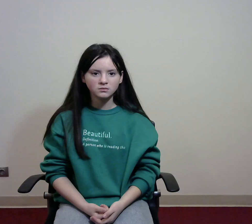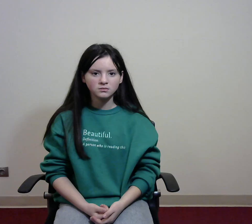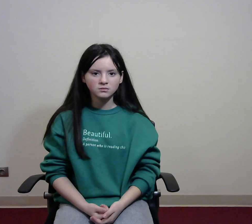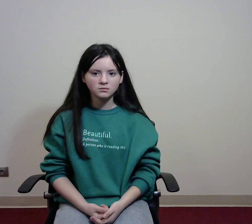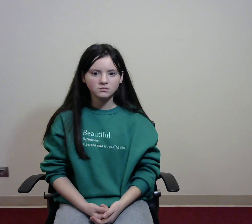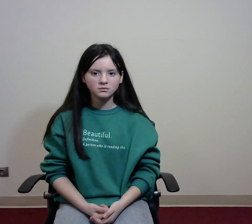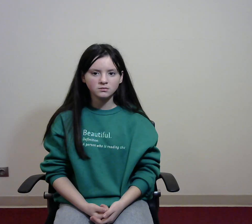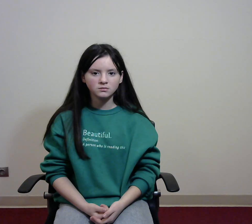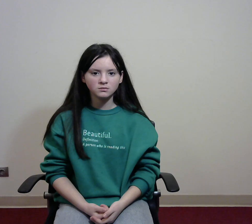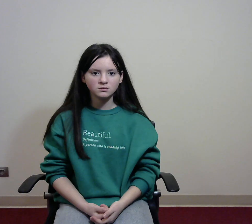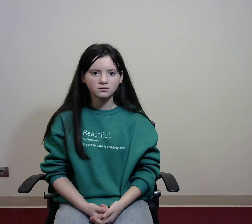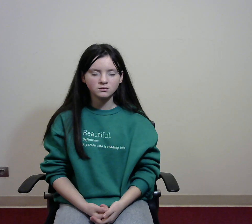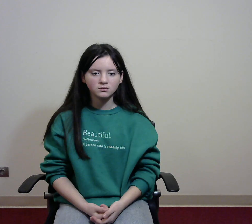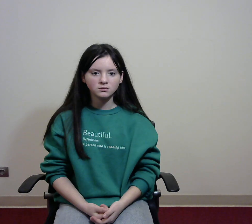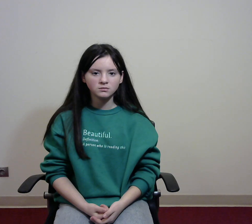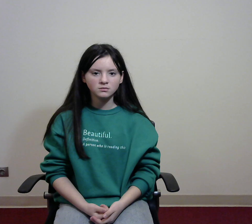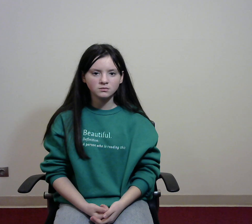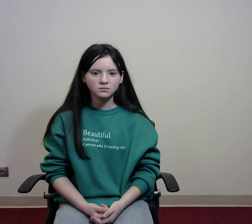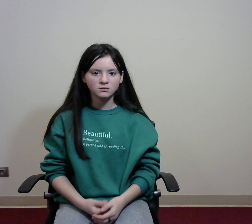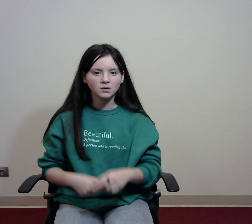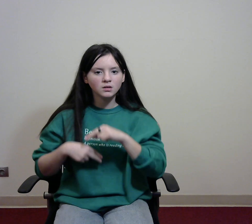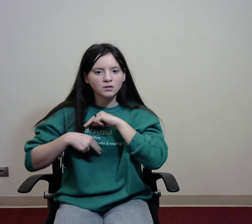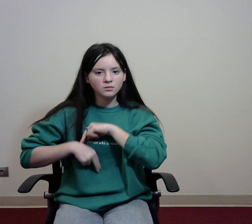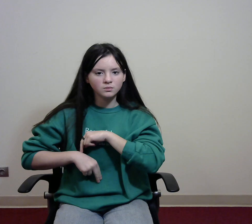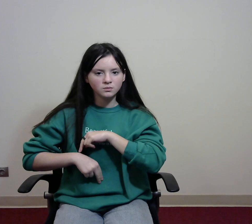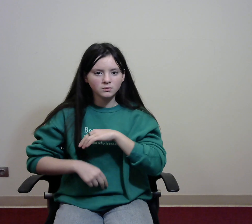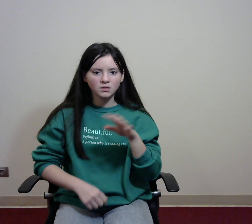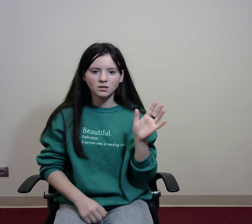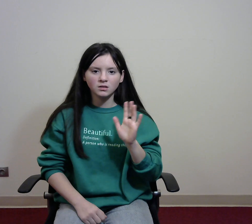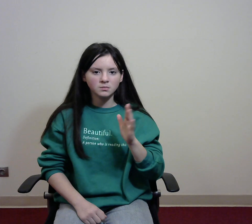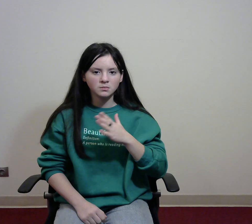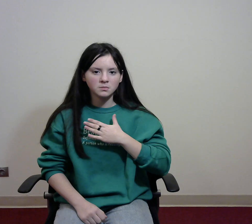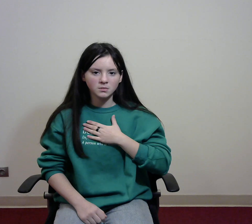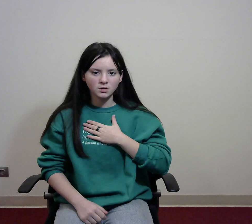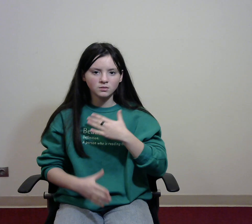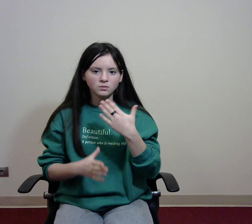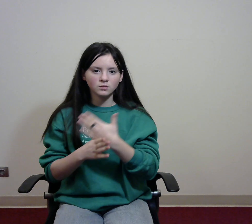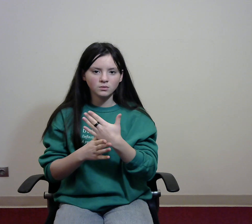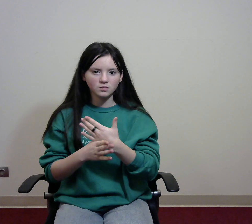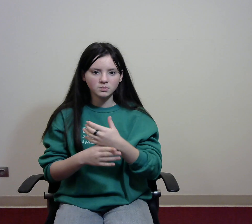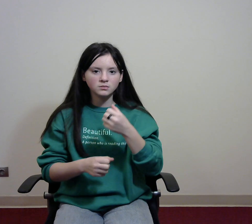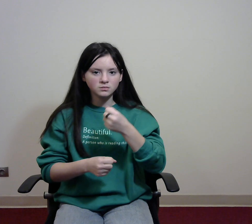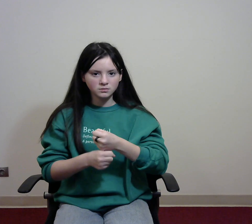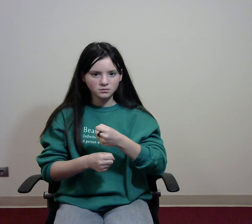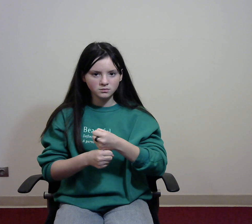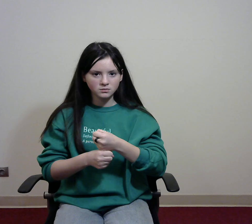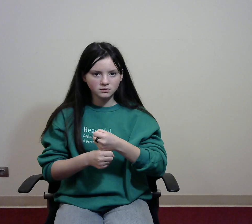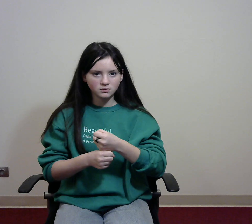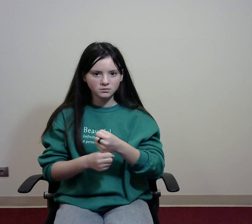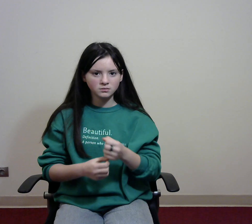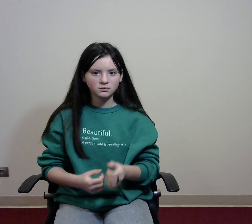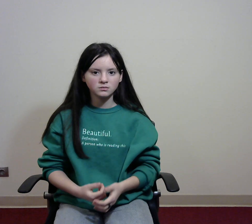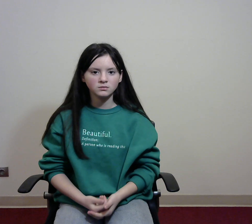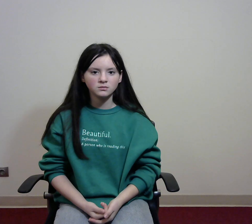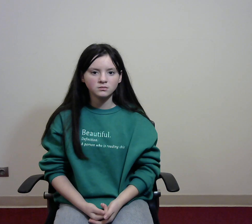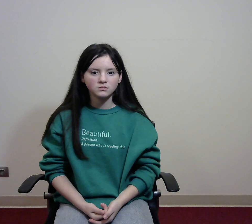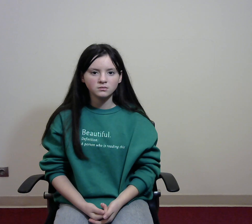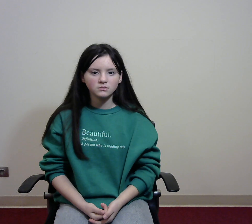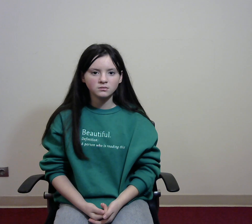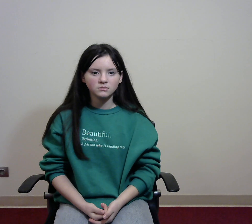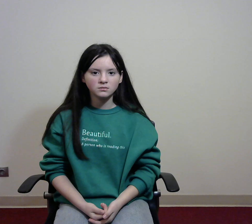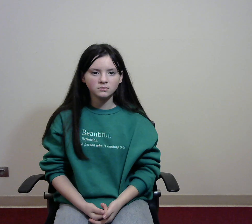Zəhmət olmasa, mənə kömək edin